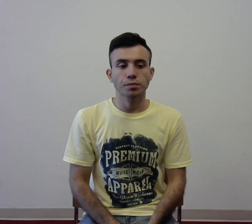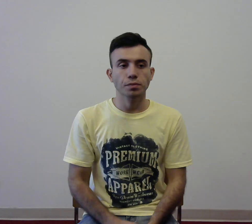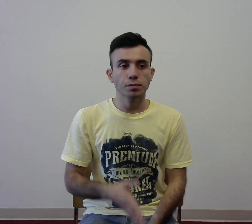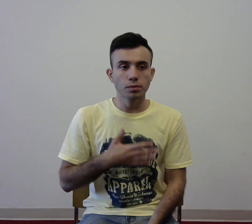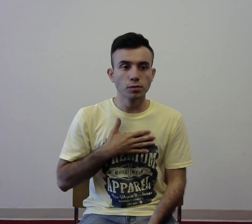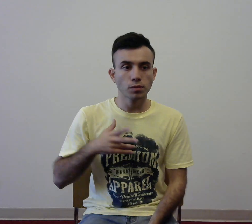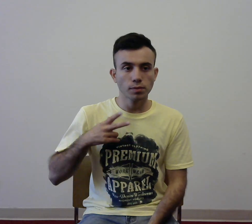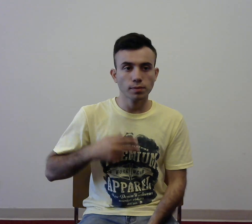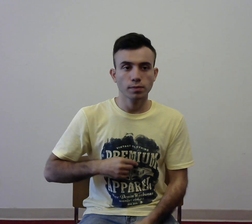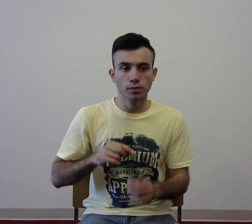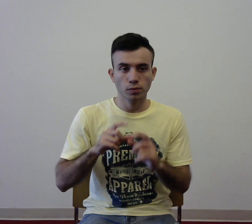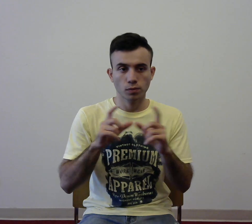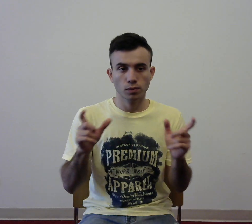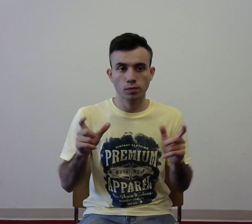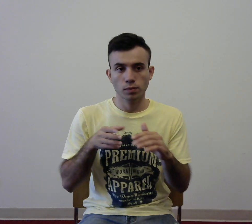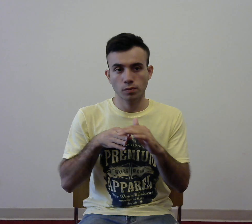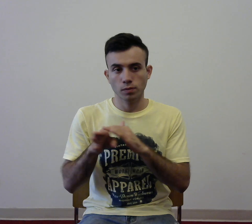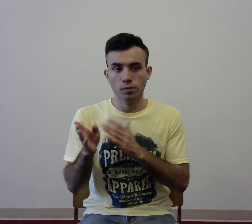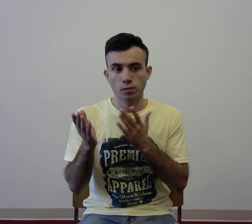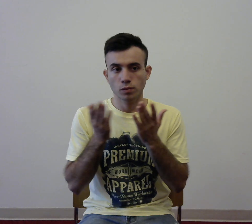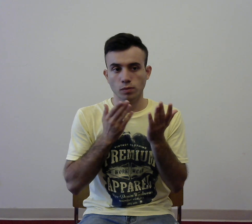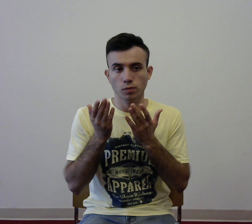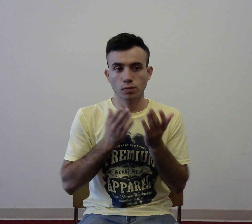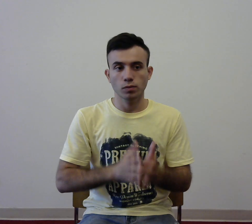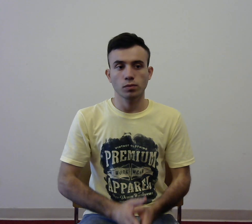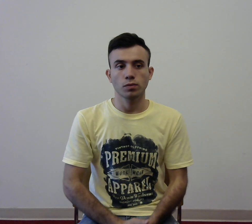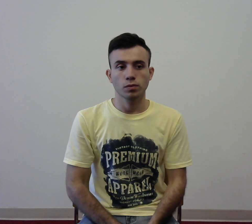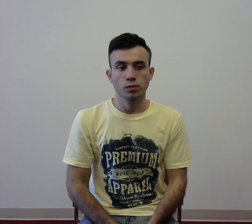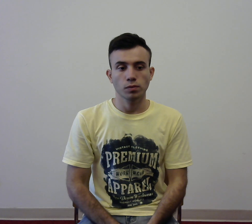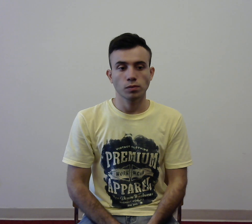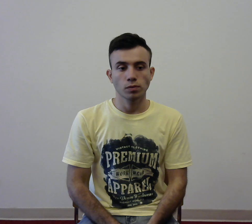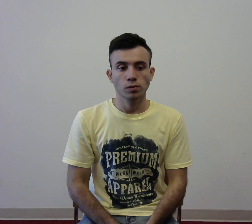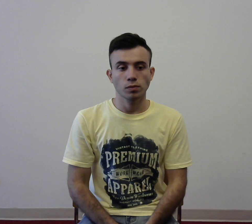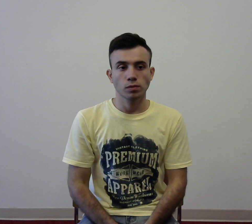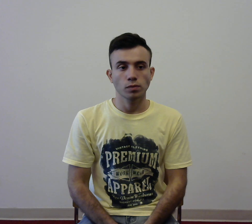Mənim qızım məktəbə gedir, oxuyur